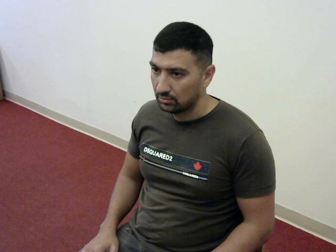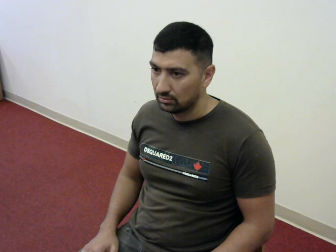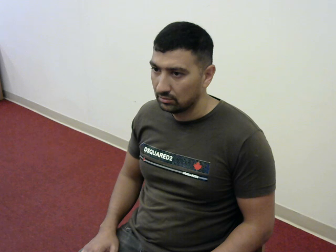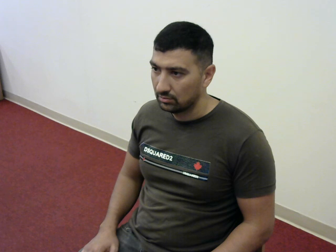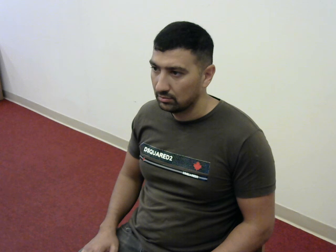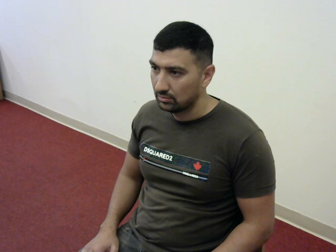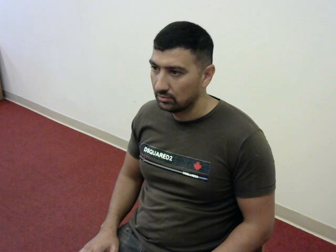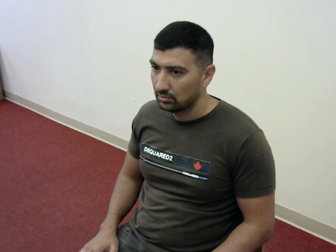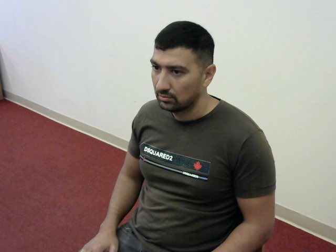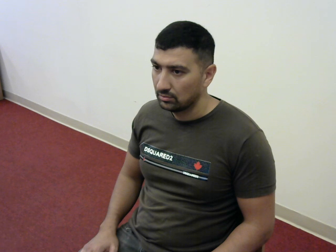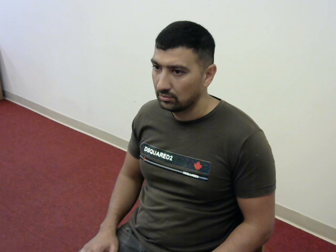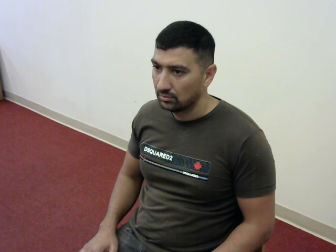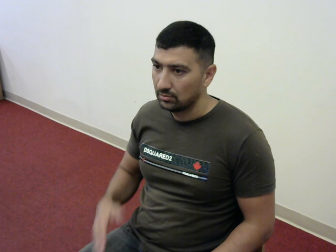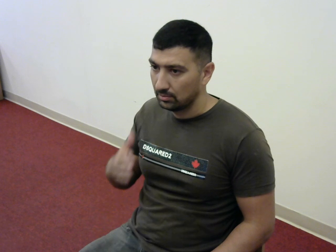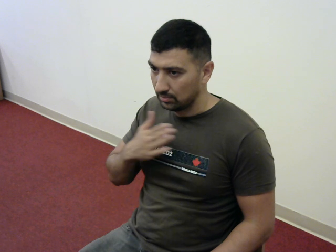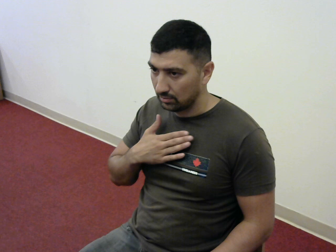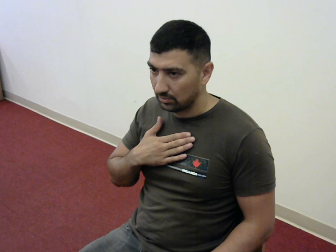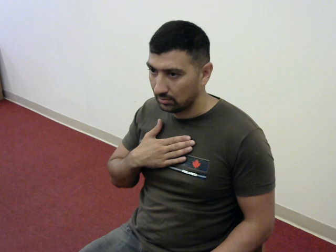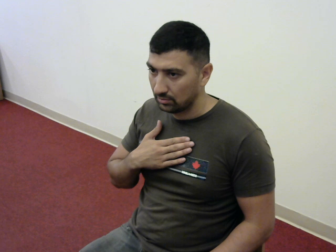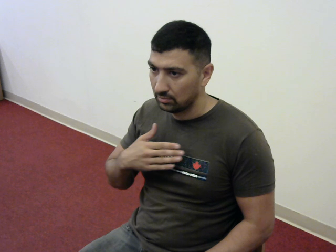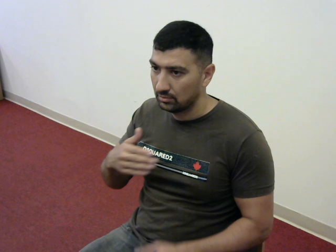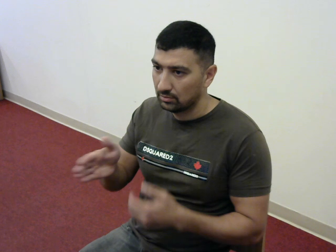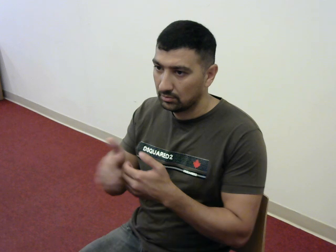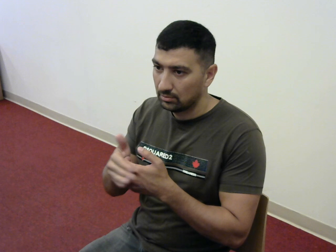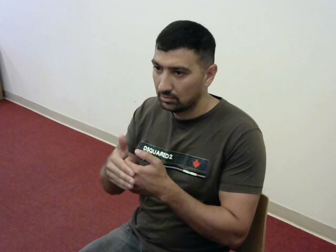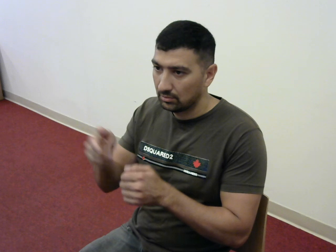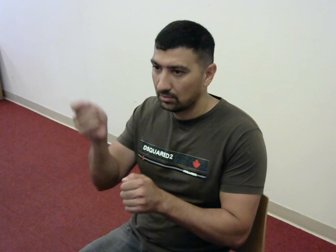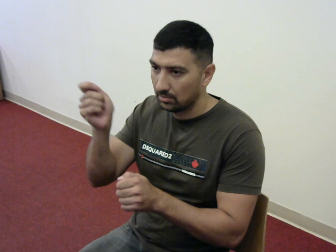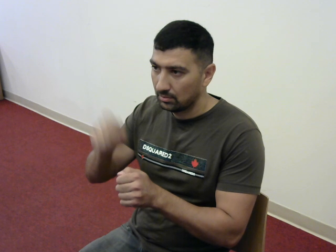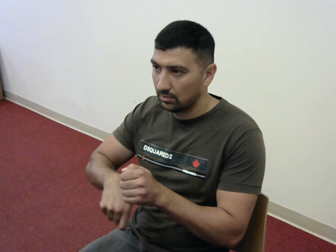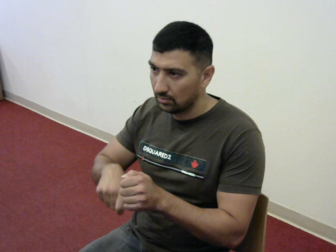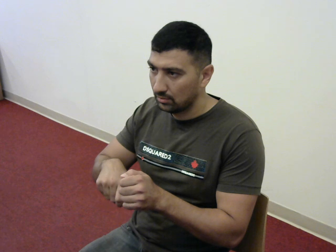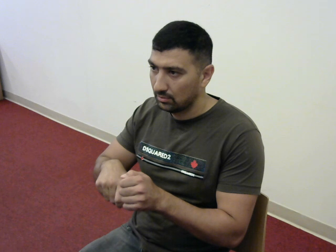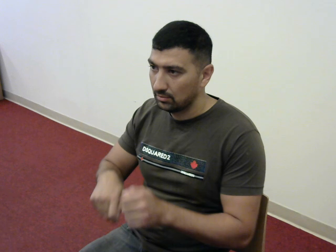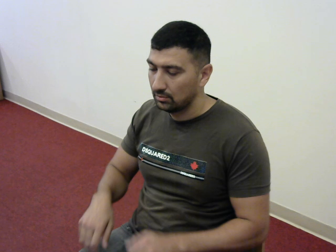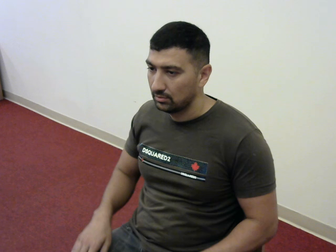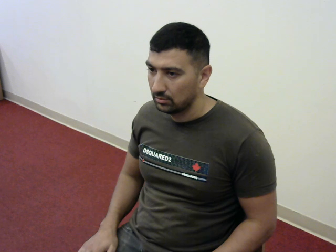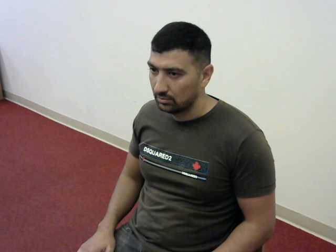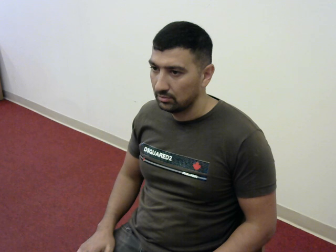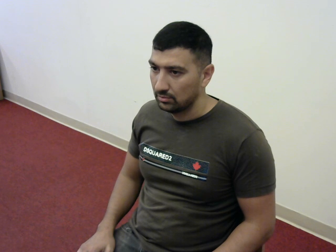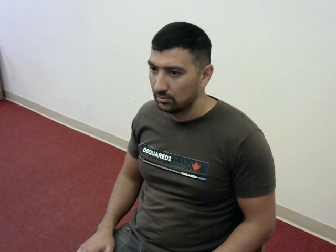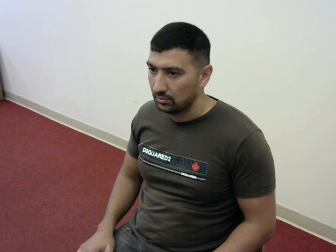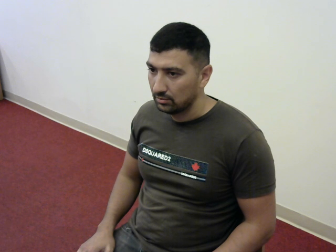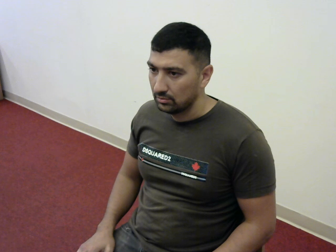Bizim qapımız bağlıdır